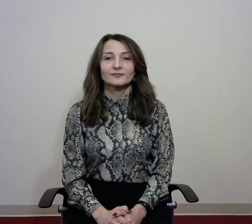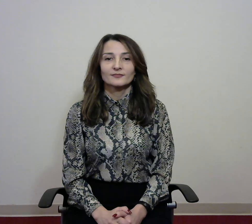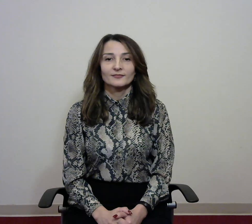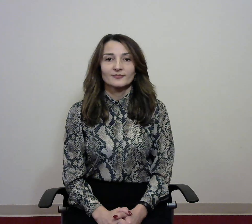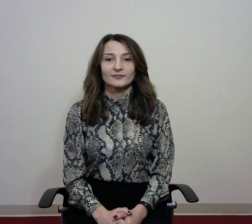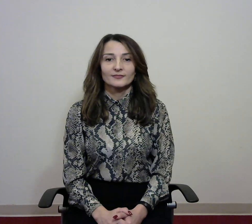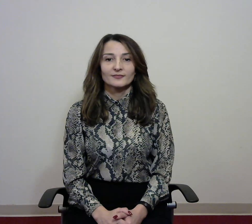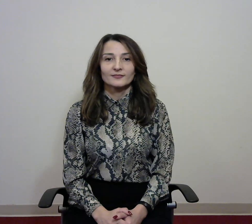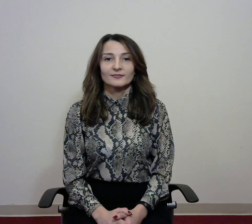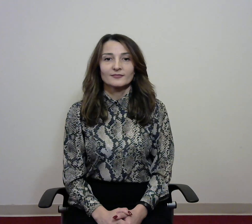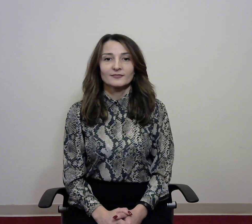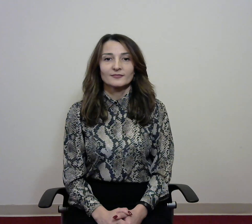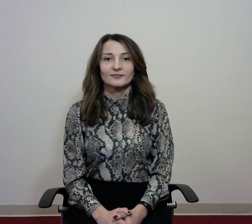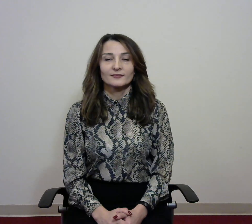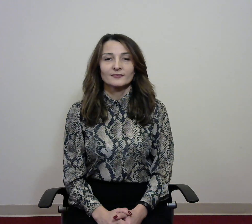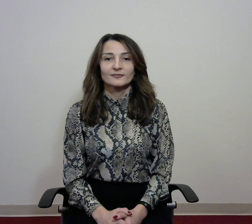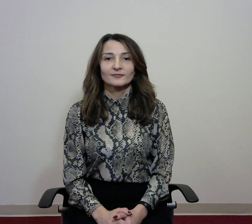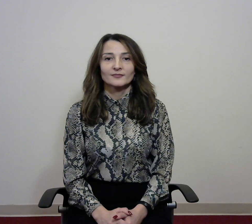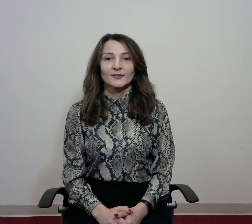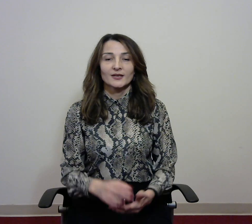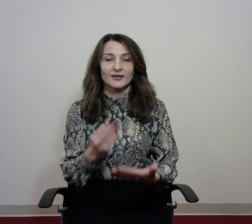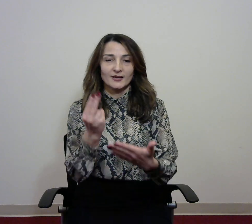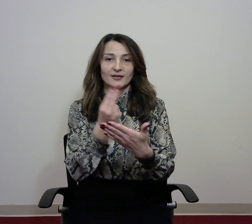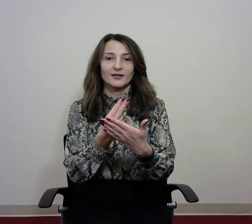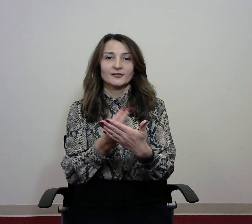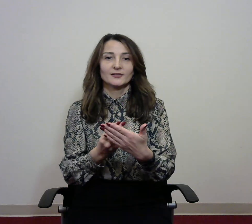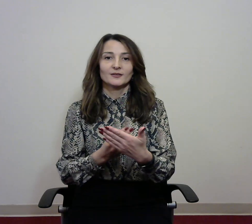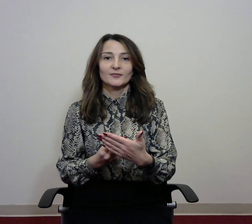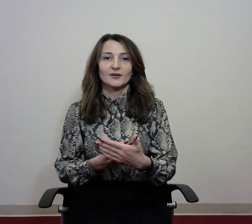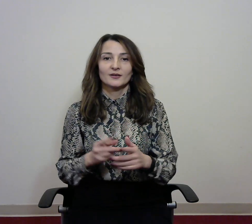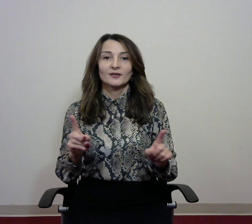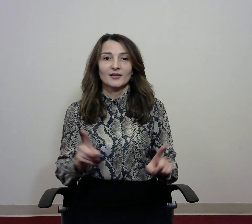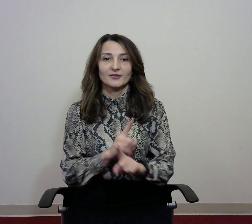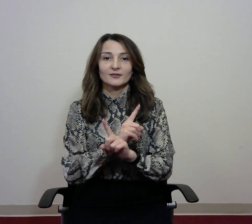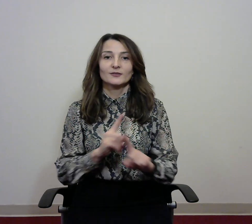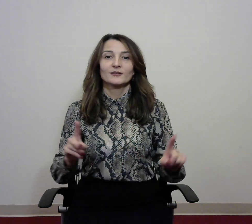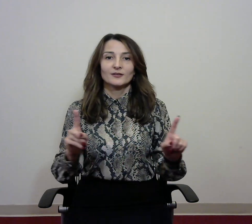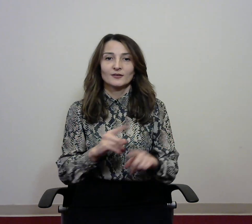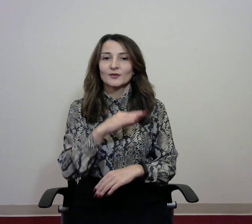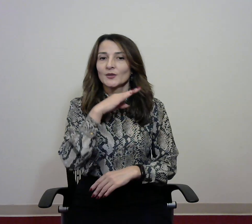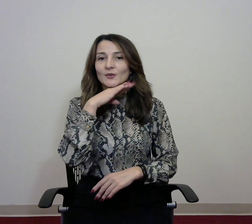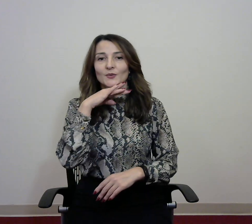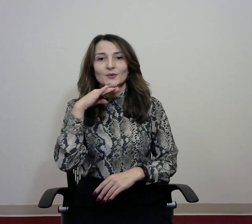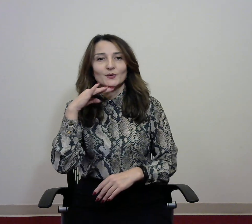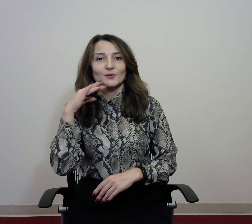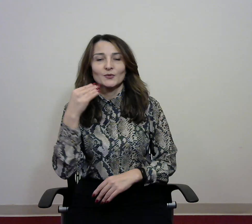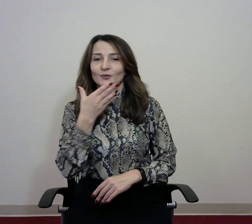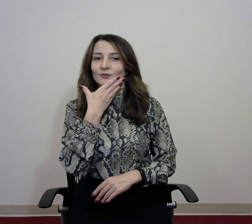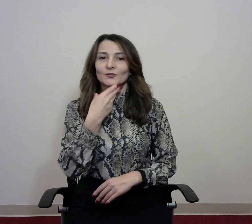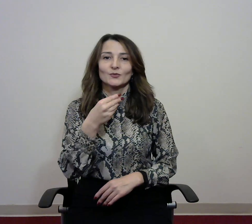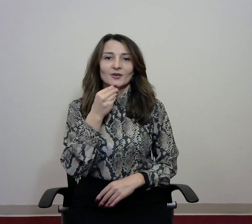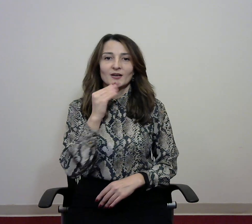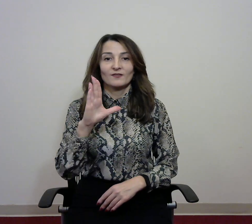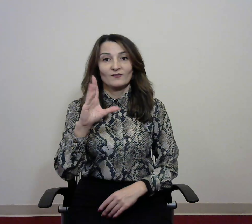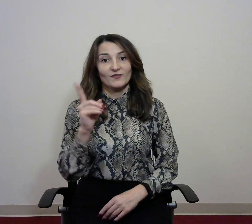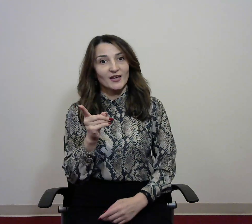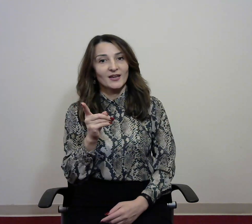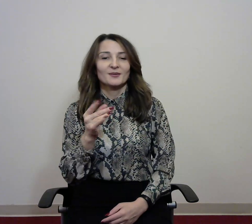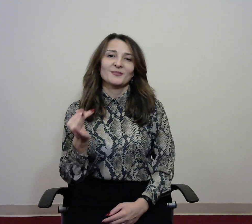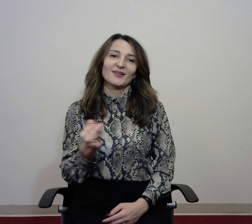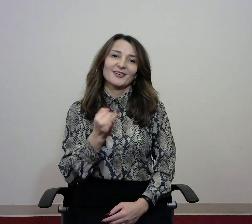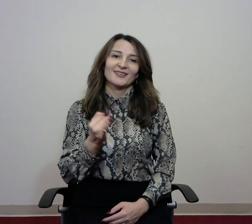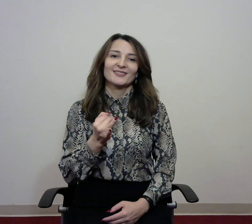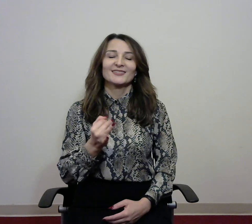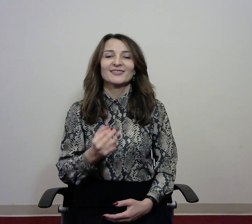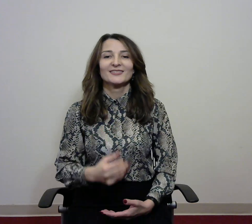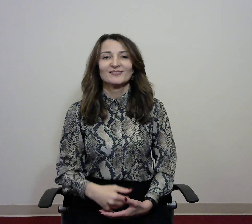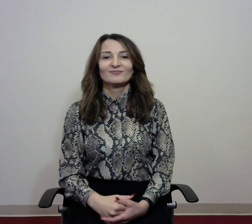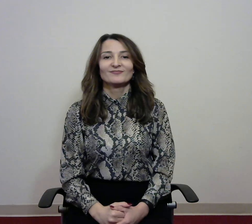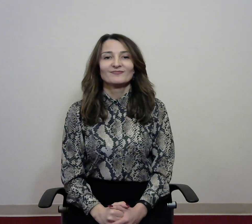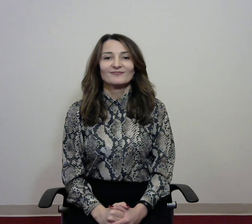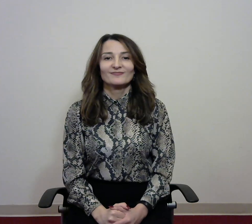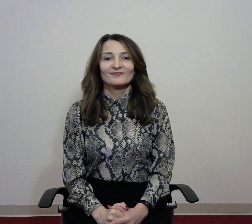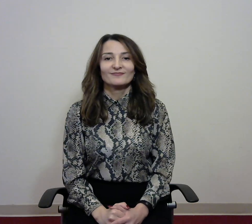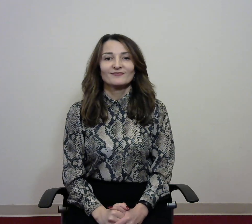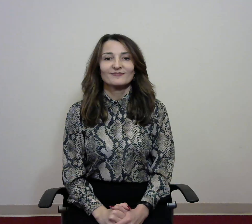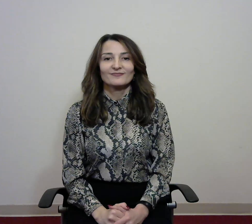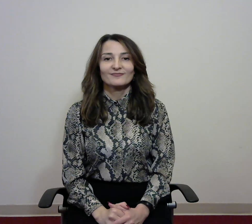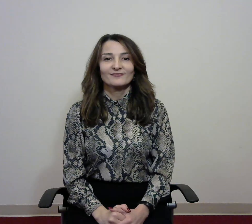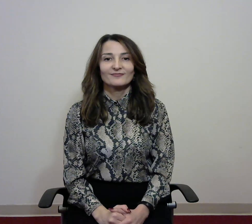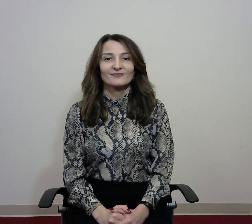Rəsm muzeyi çox gözəl və maraqlıdır